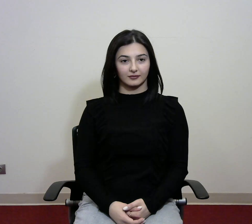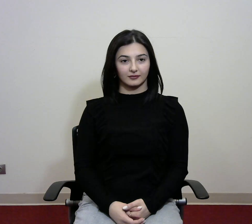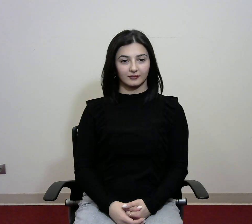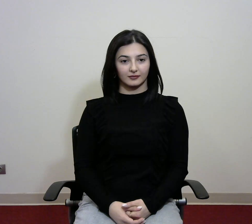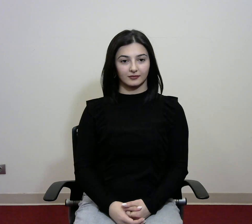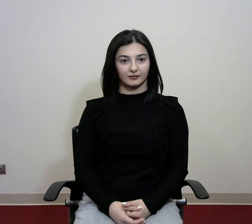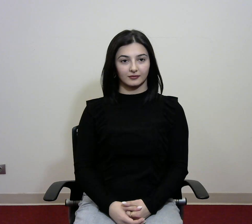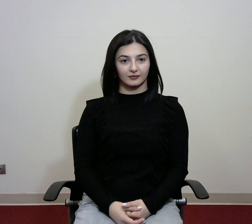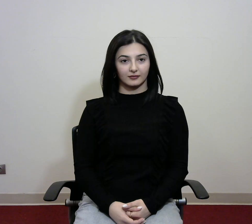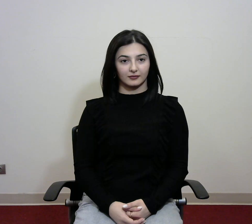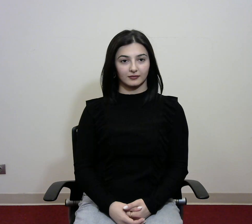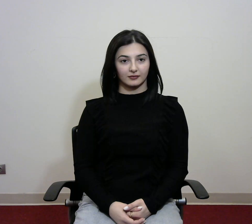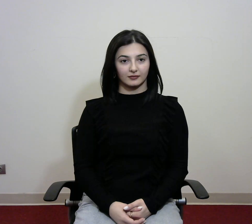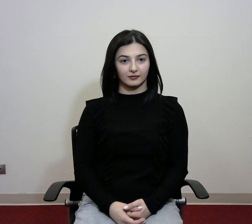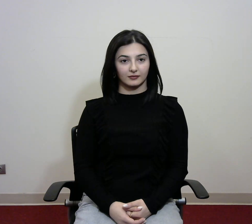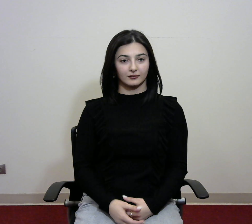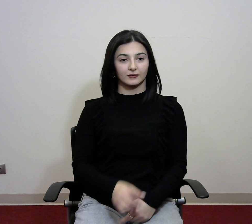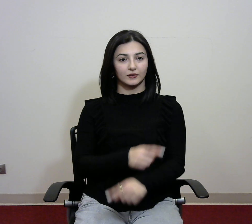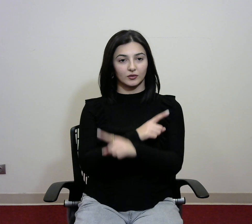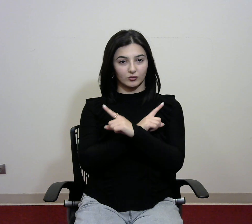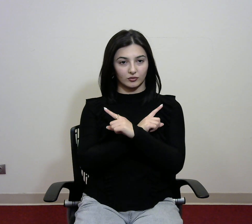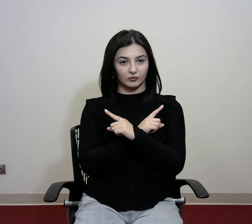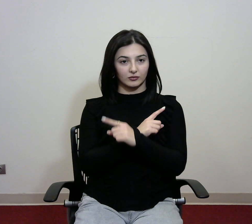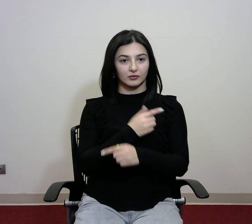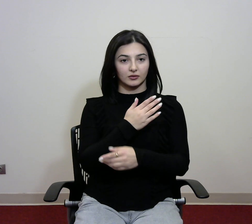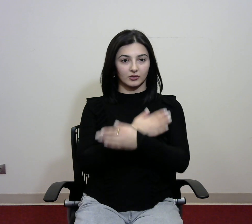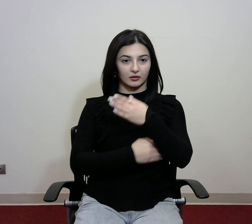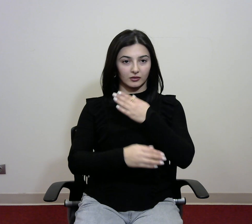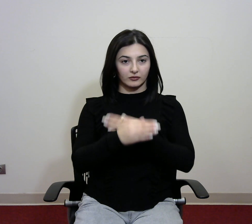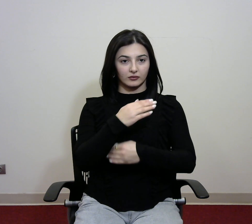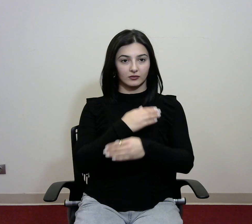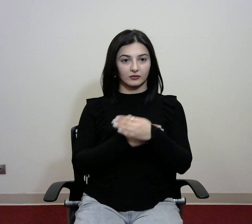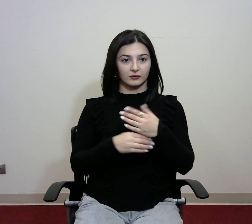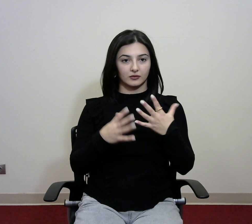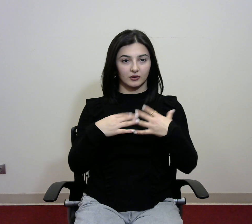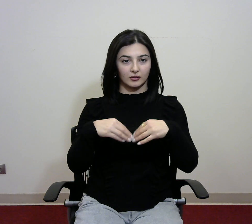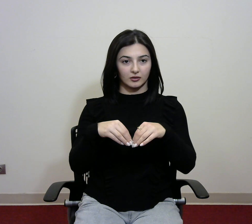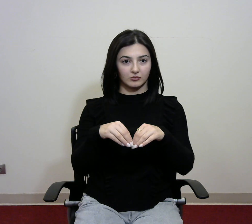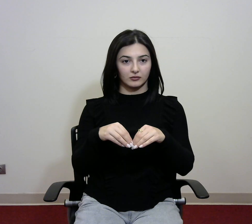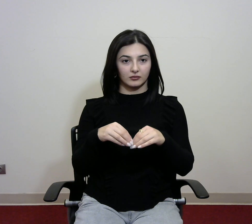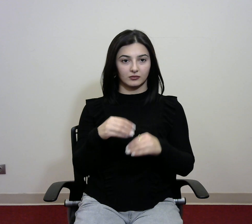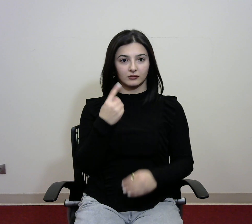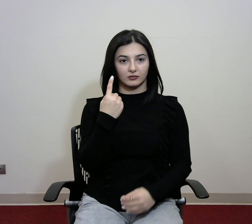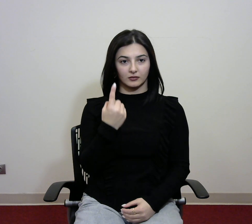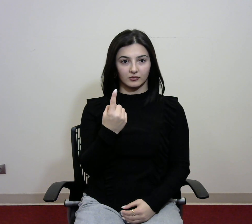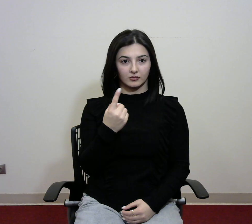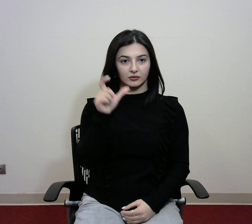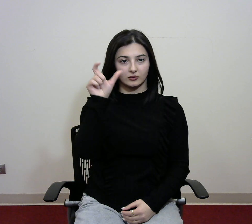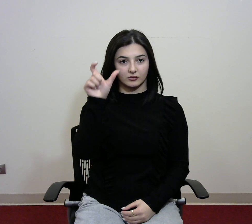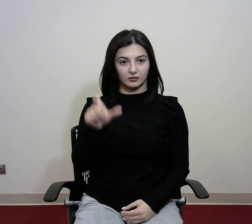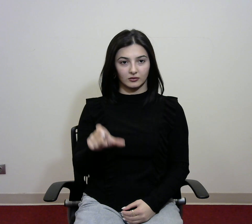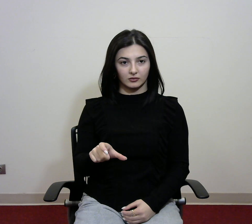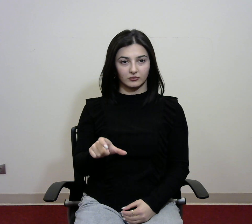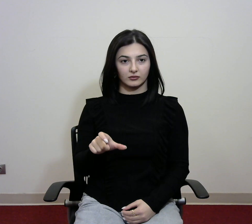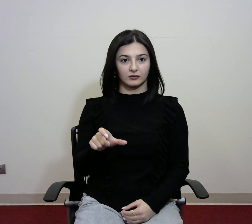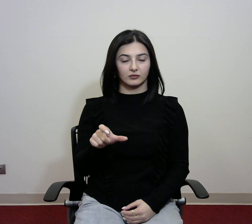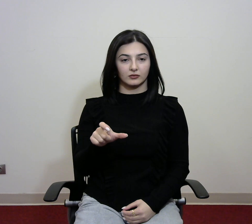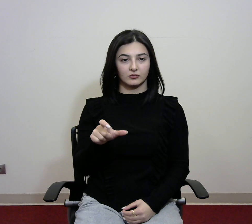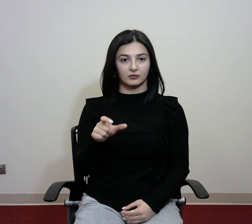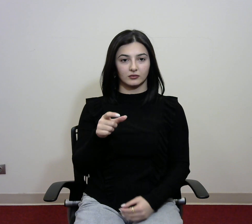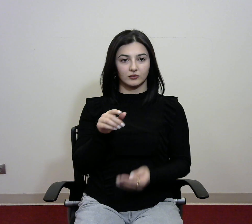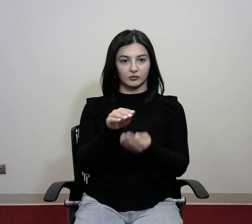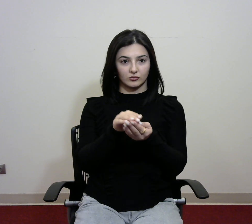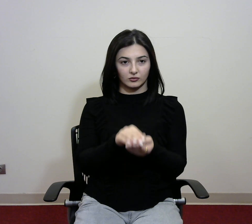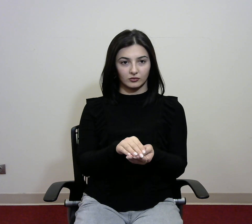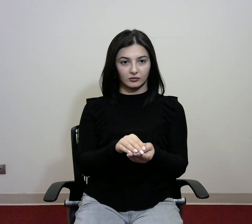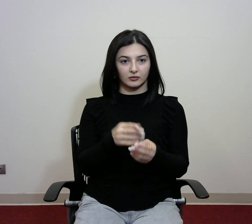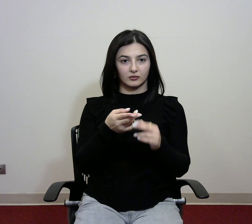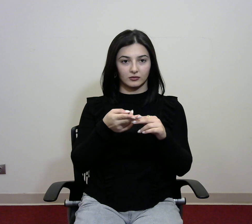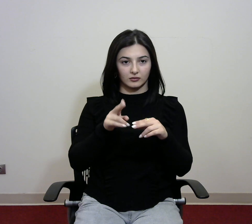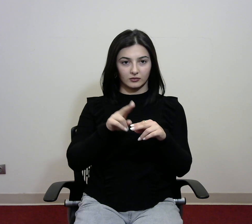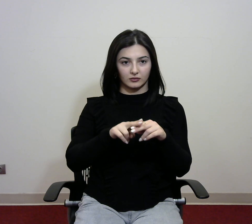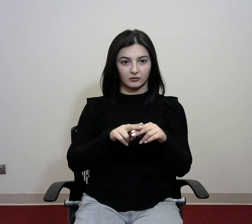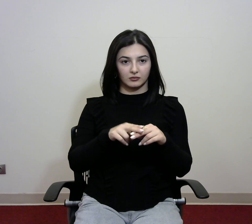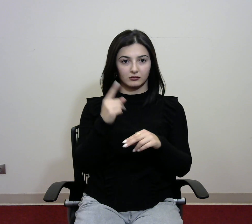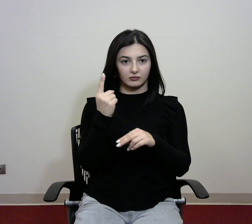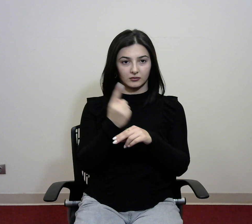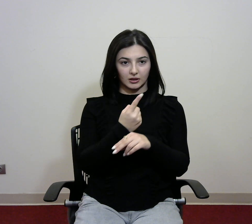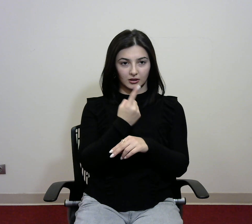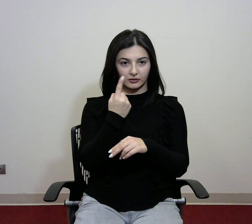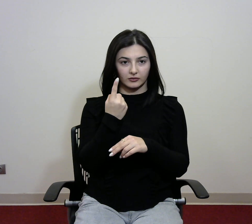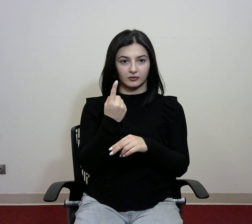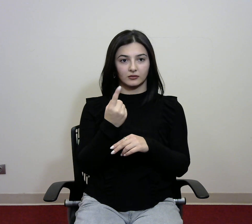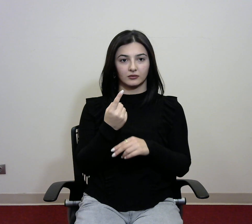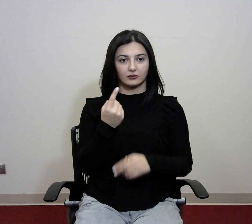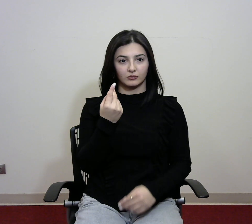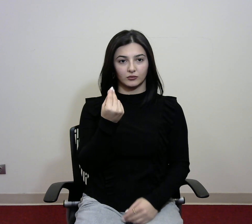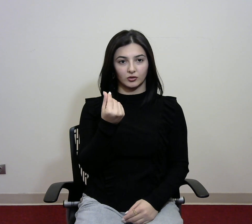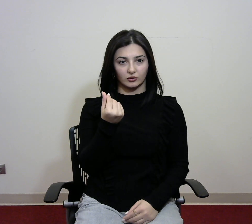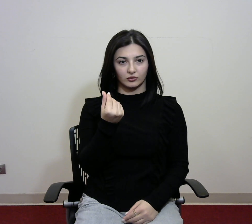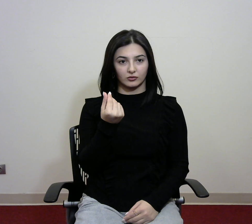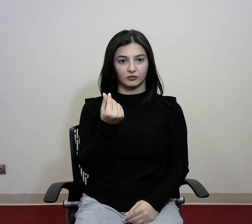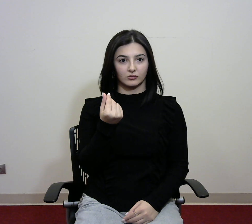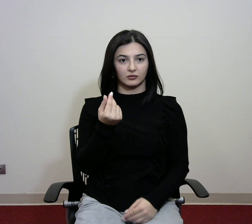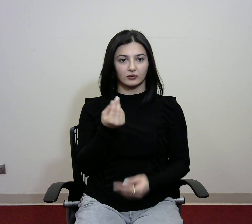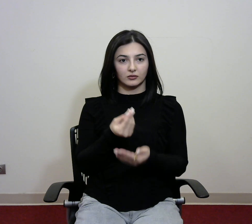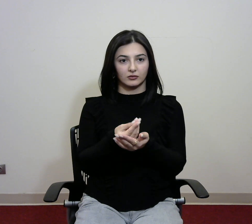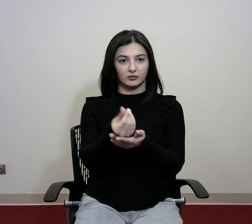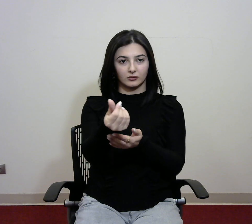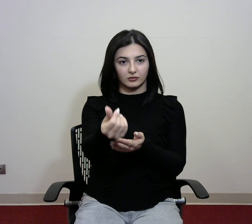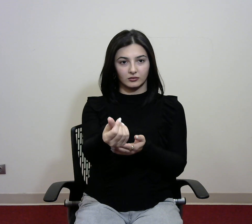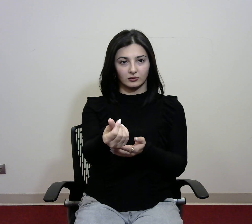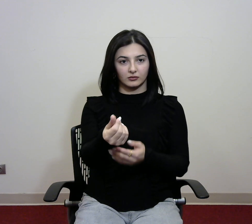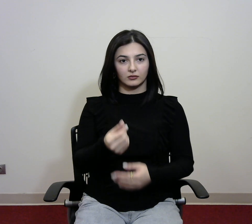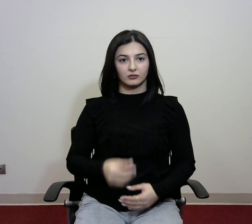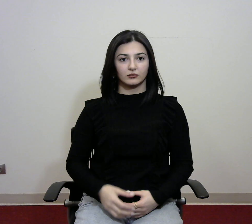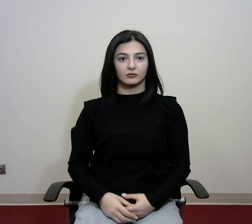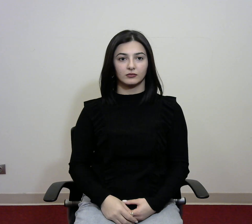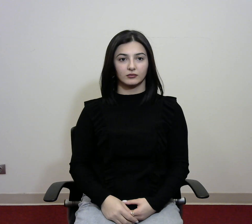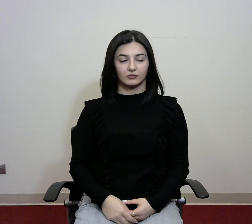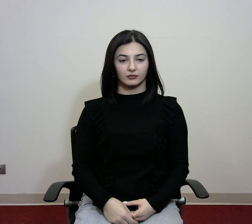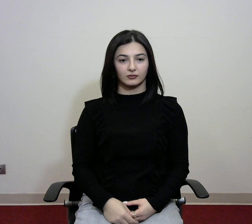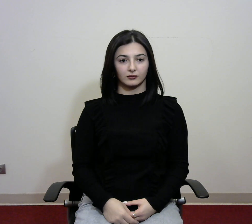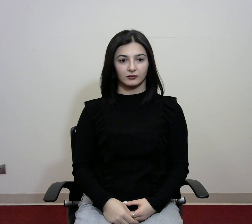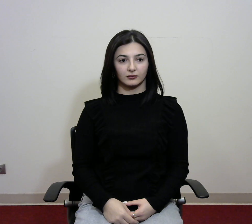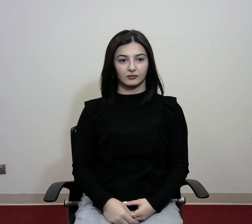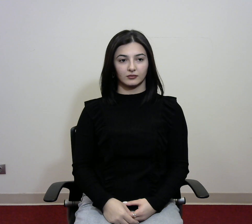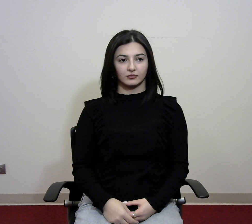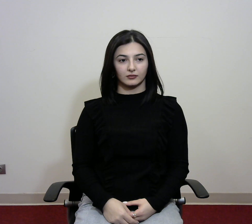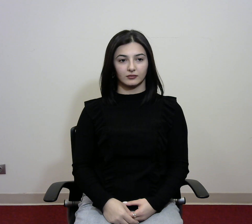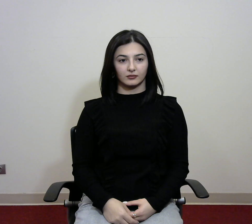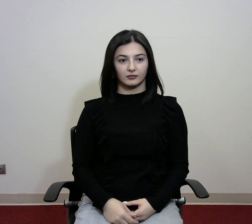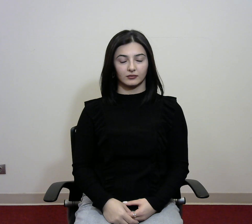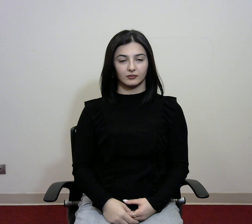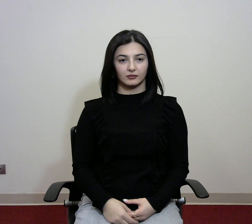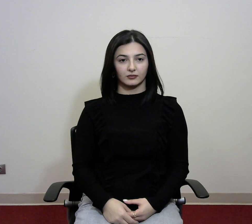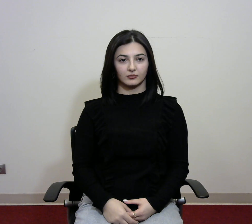Vəfat edən əlilin ailəsindən bir şəxsə dəfn üçün birdəfəlik müavinət ödənilir